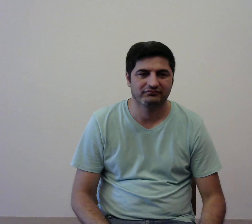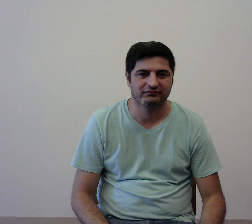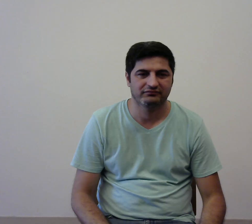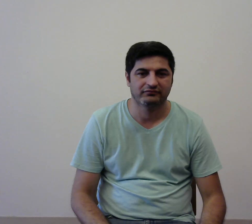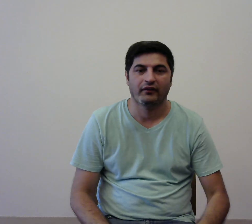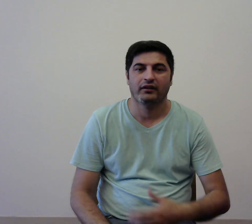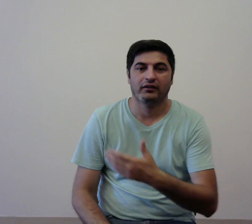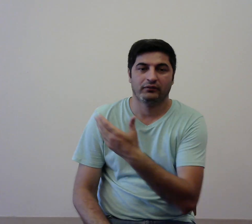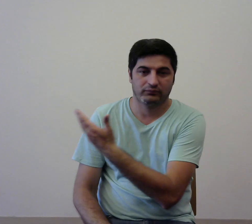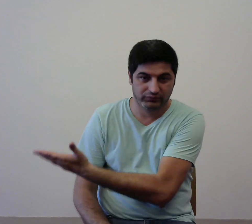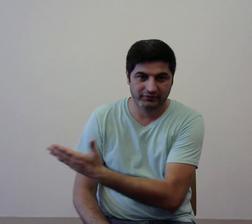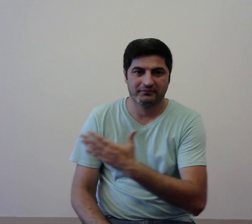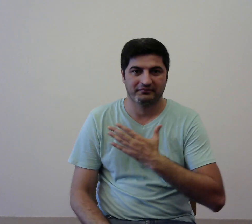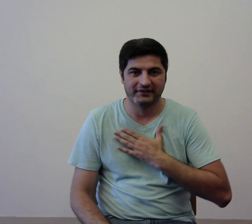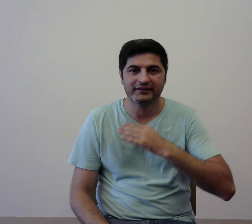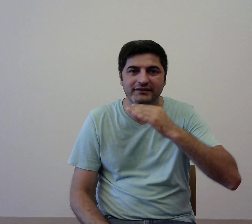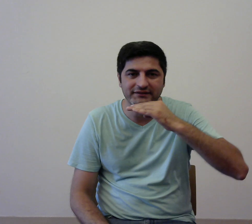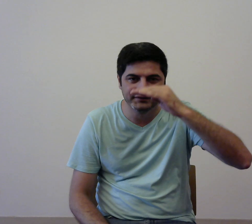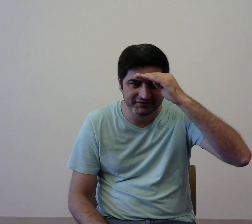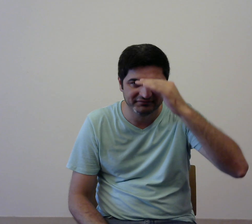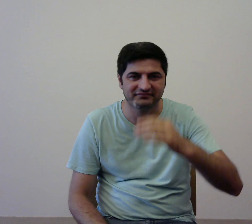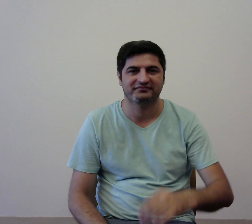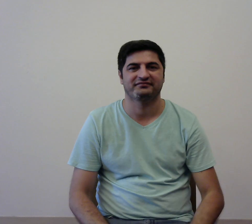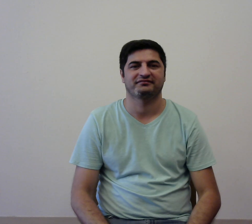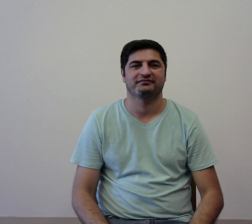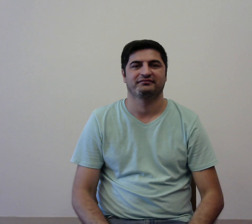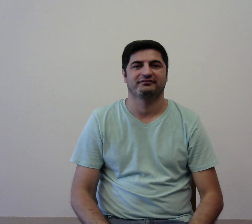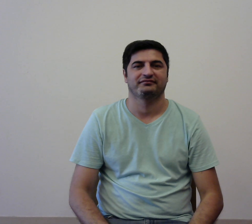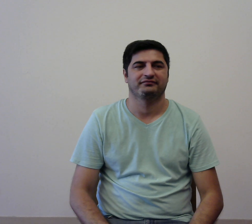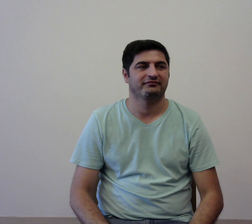Bu mənim atamdır